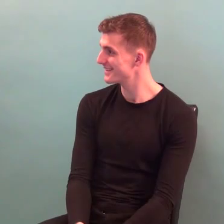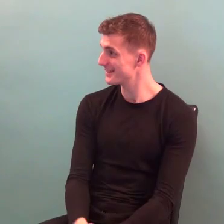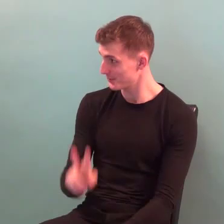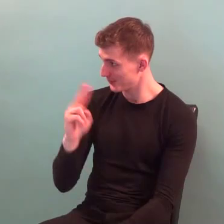Drugie?